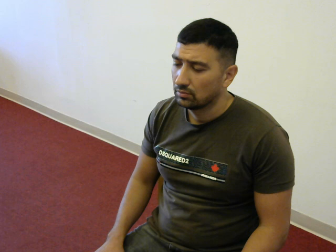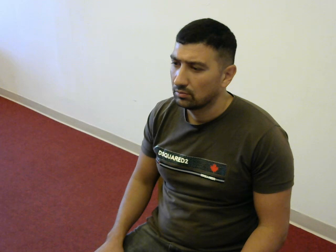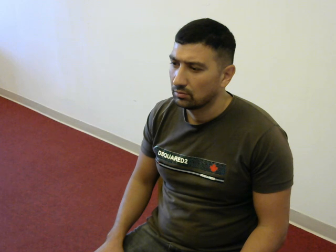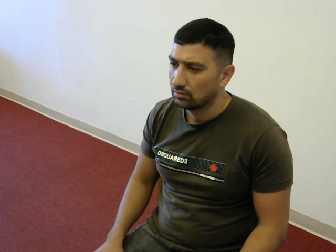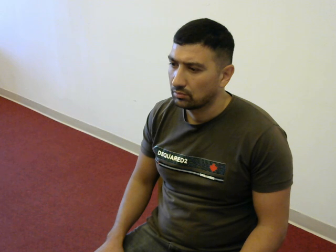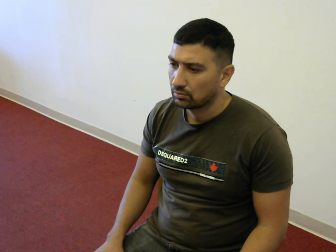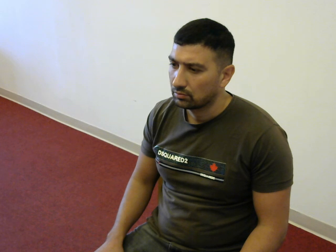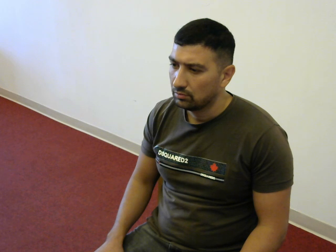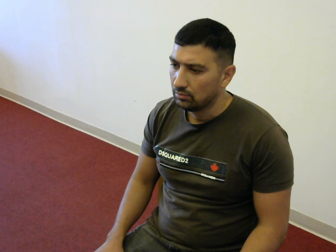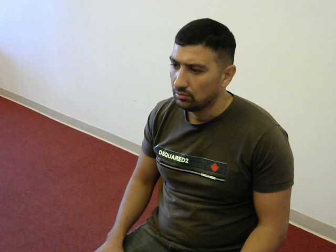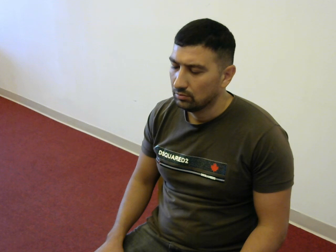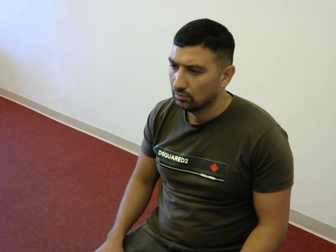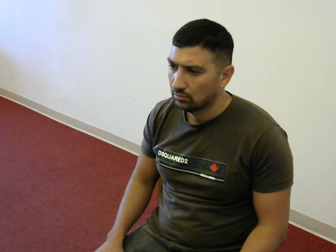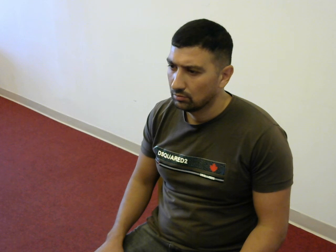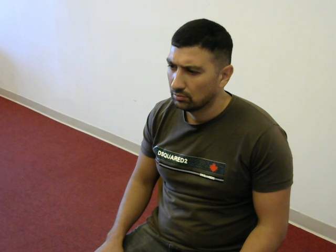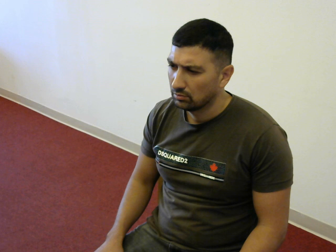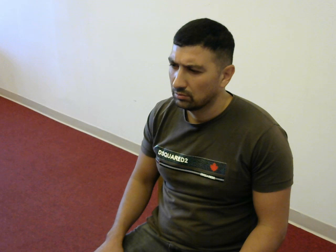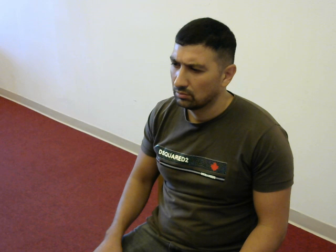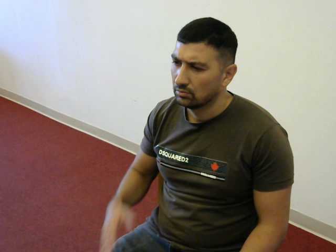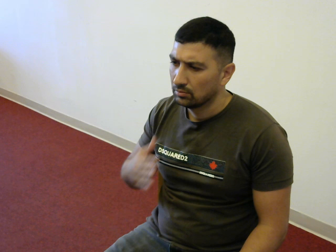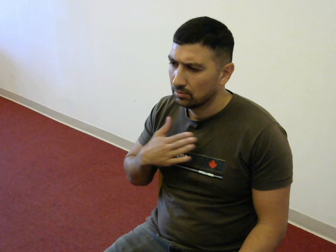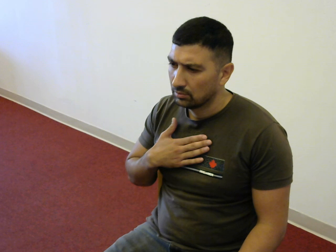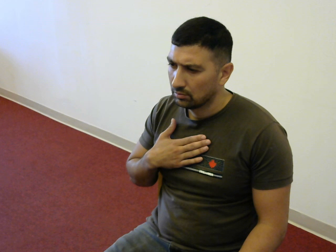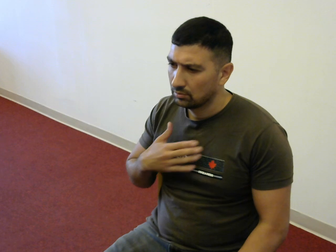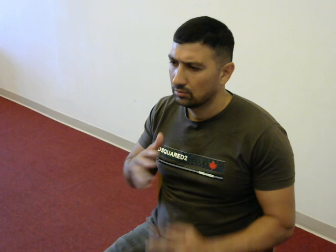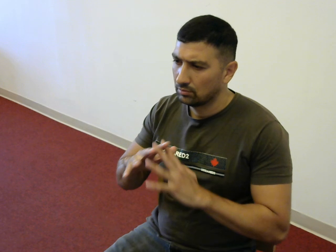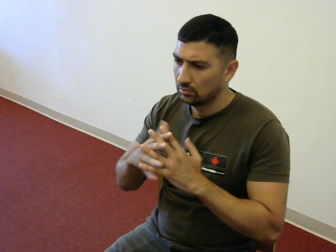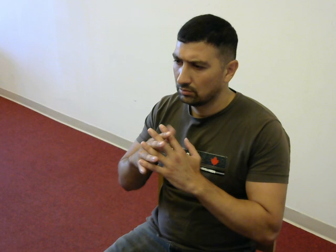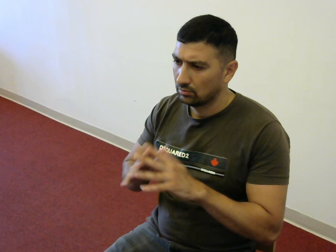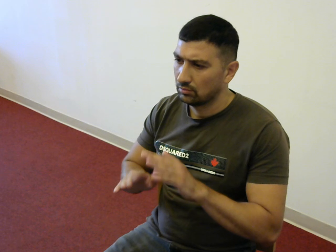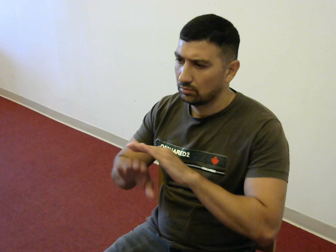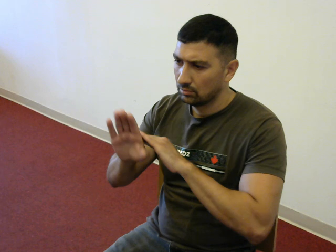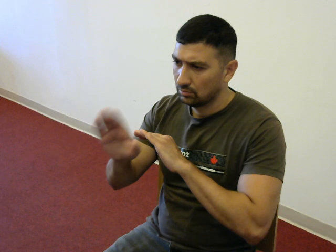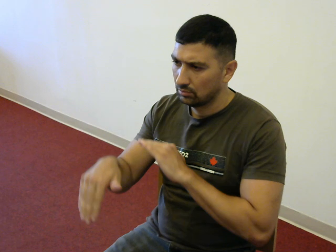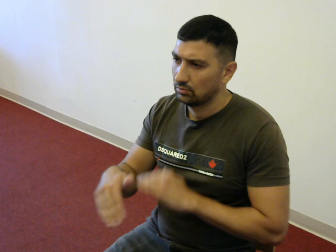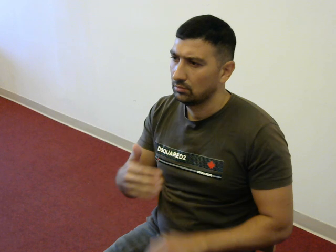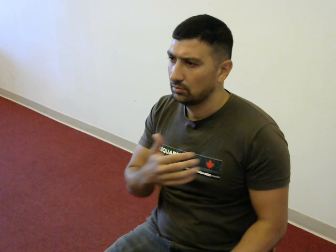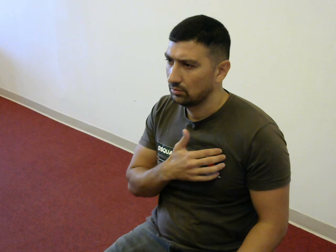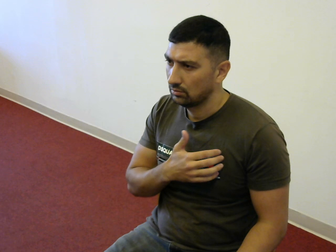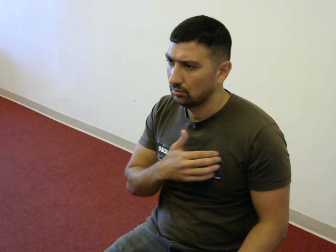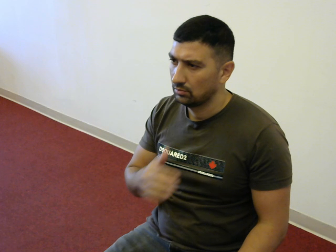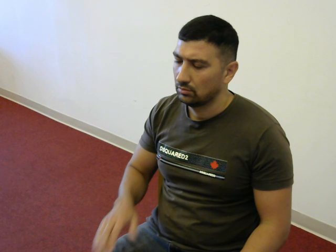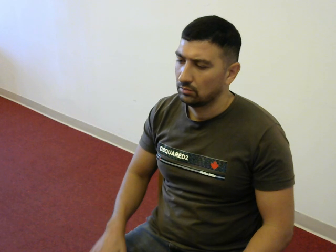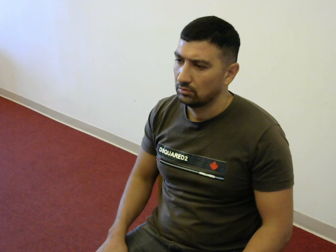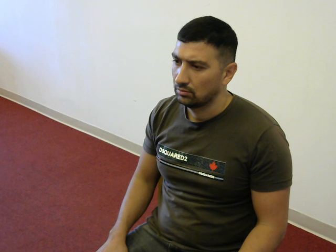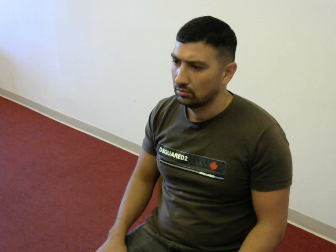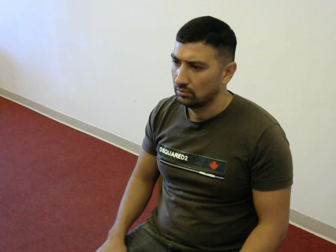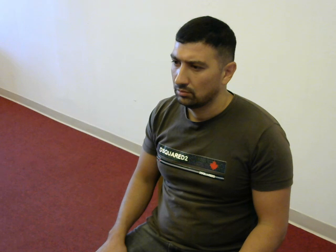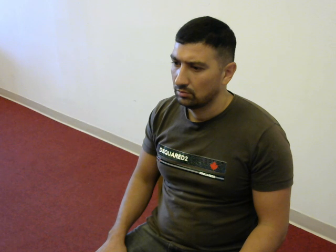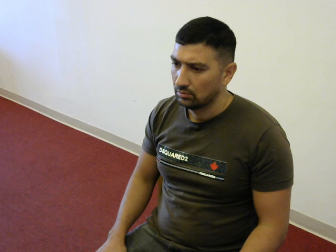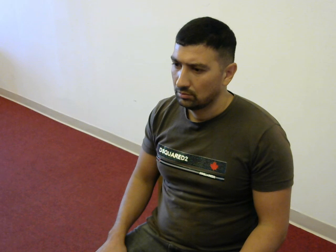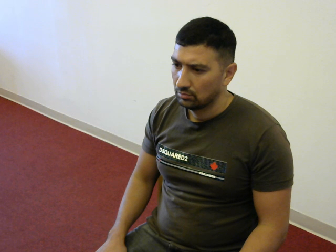Mən kəndə getmək istəyirəm